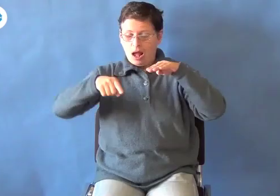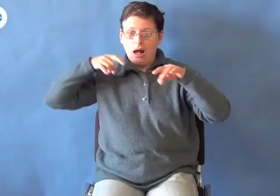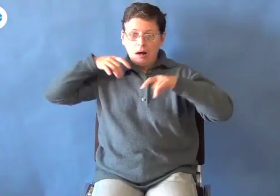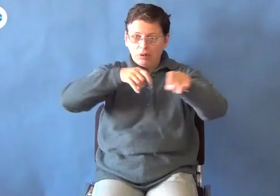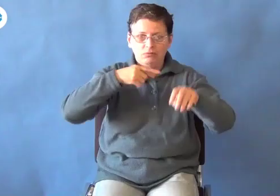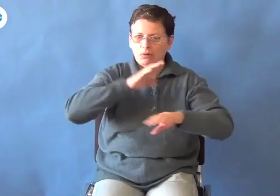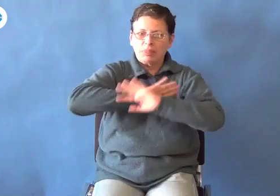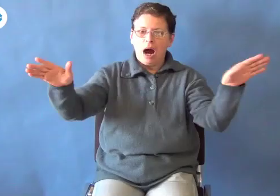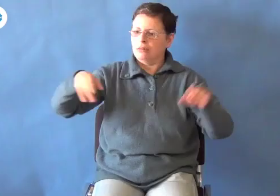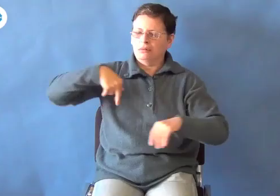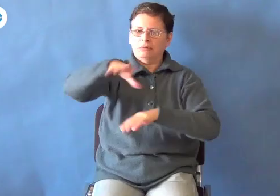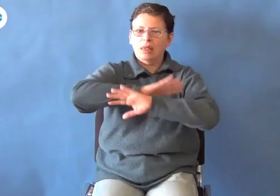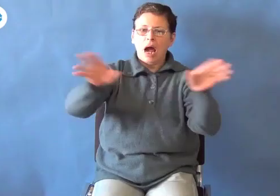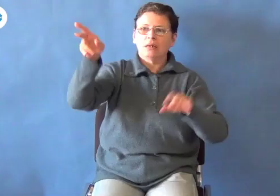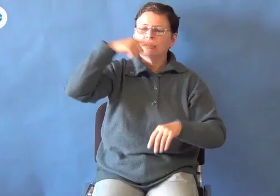Człowiek nie może tutaj biegać.